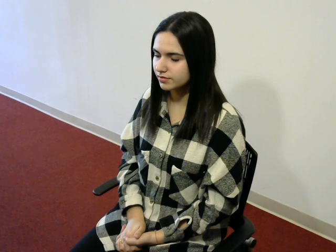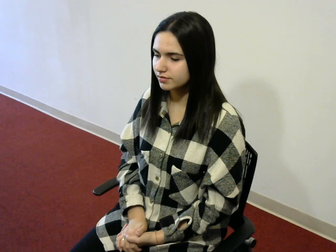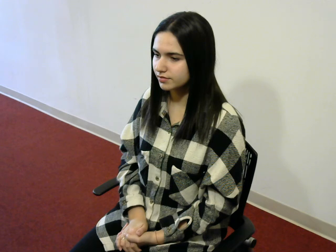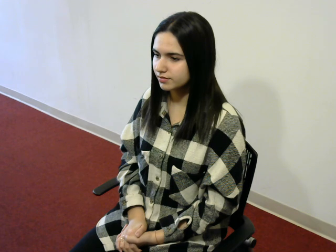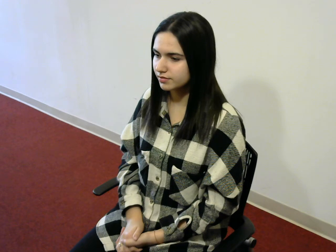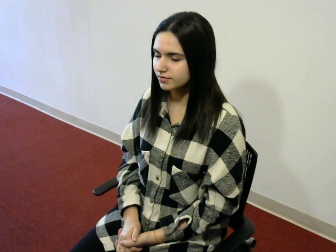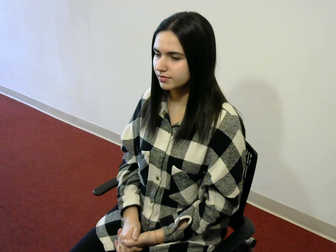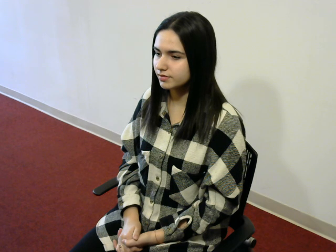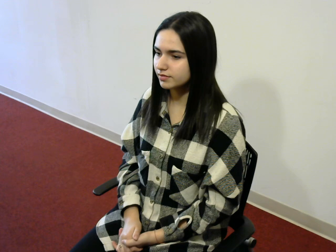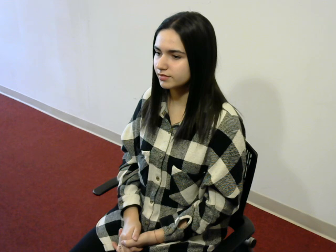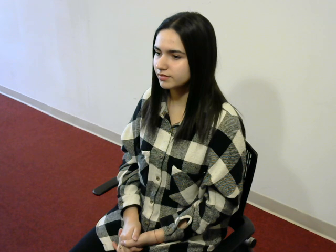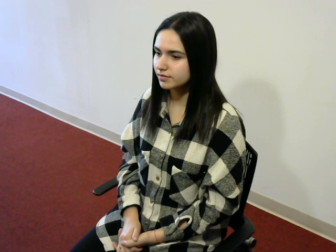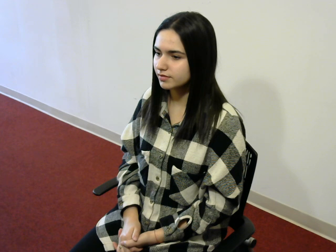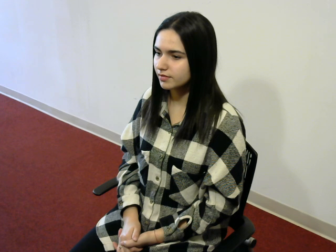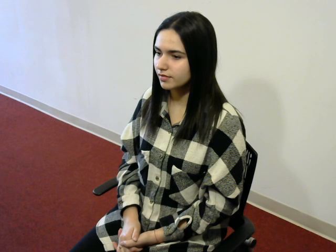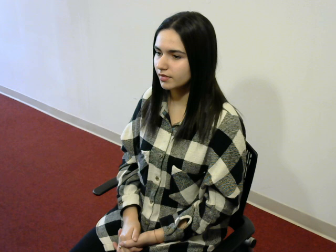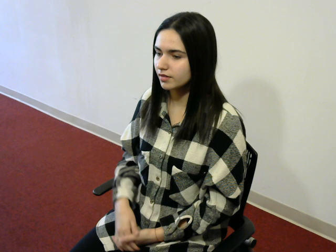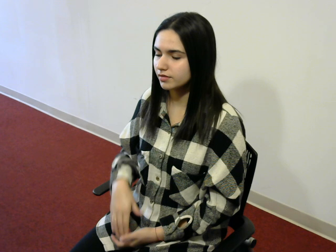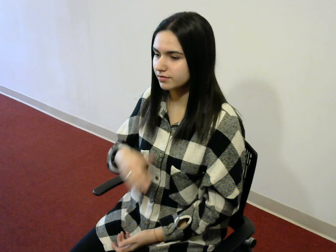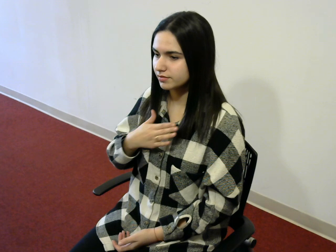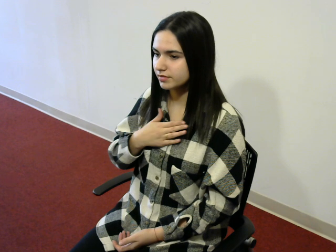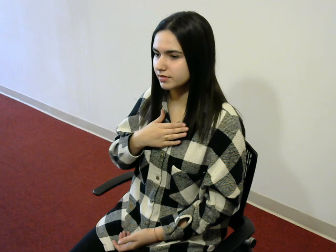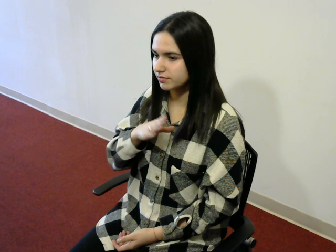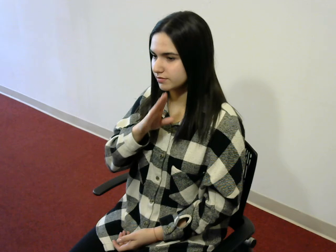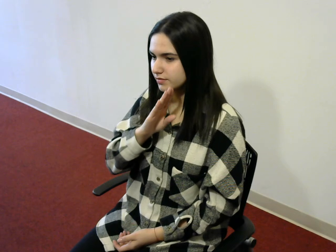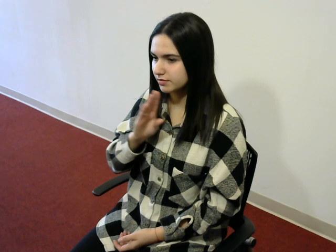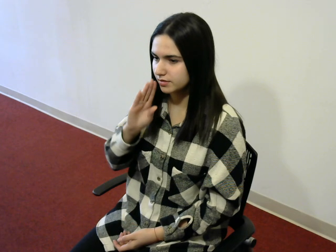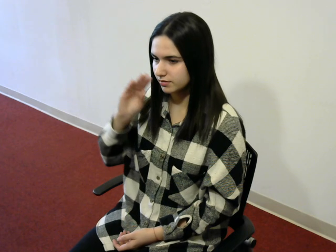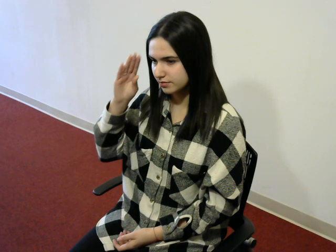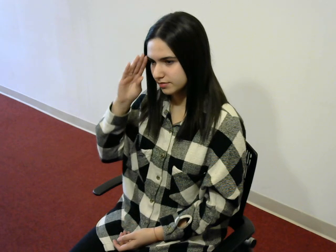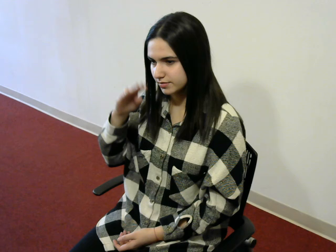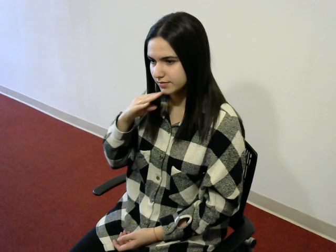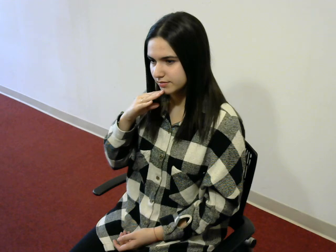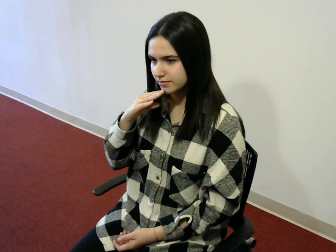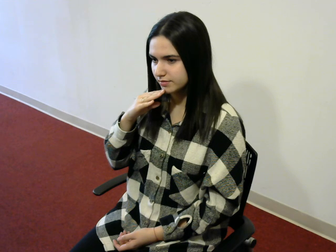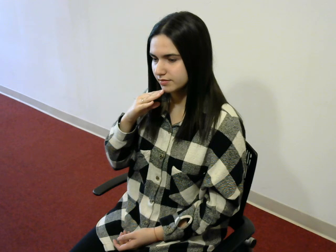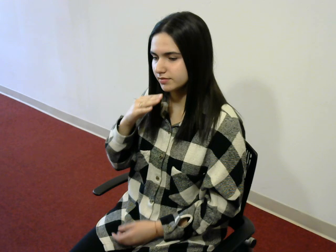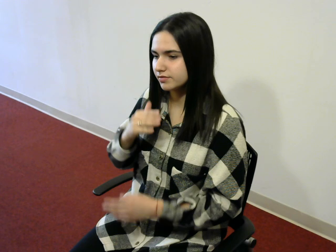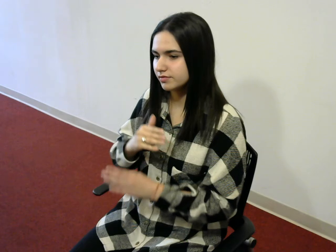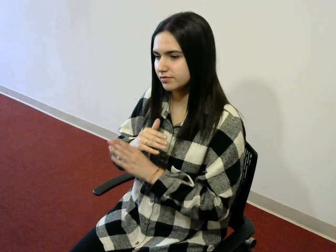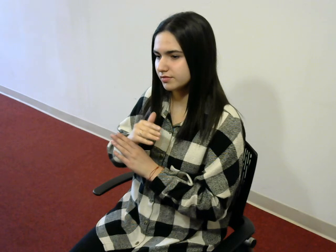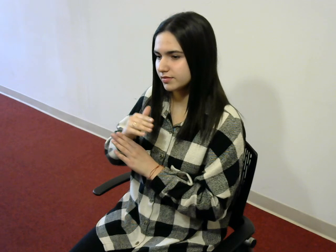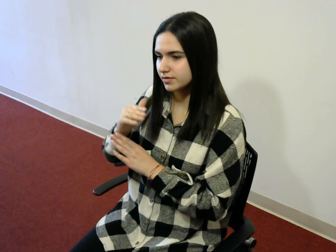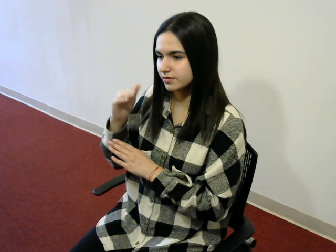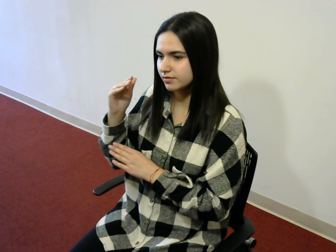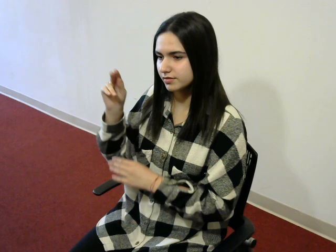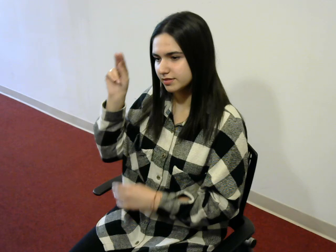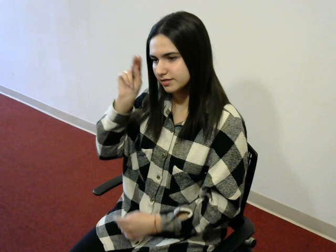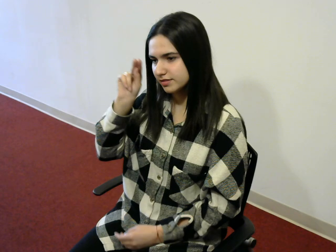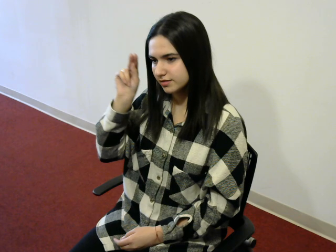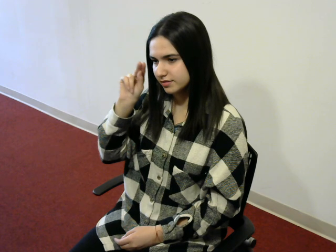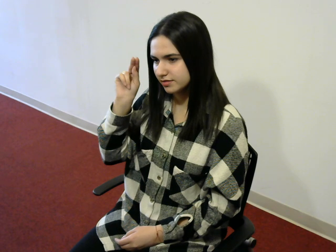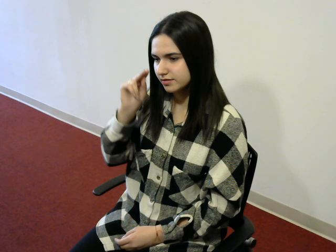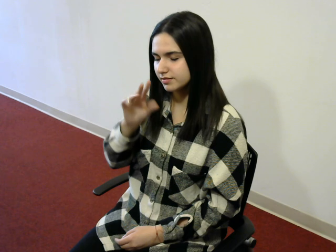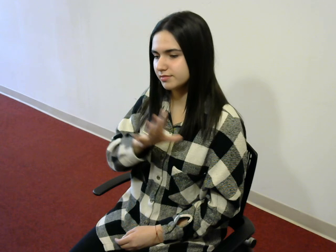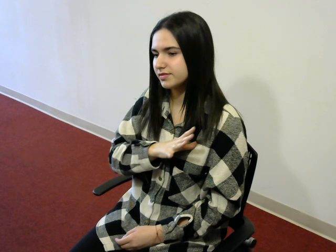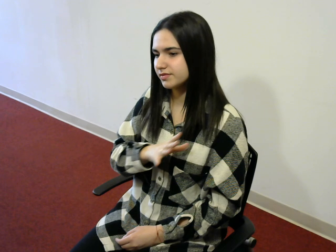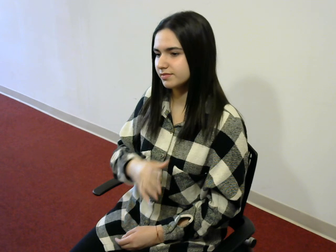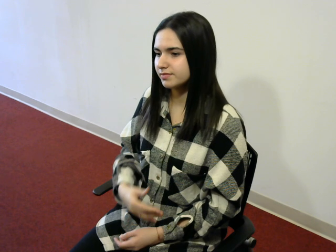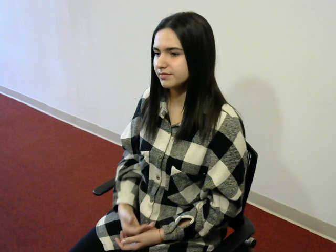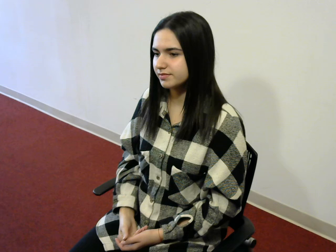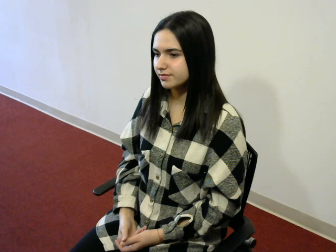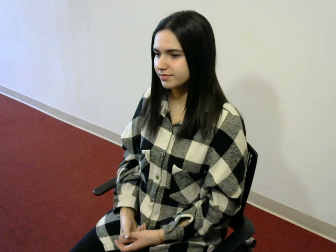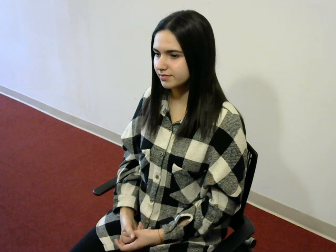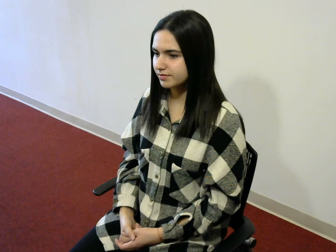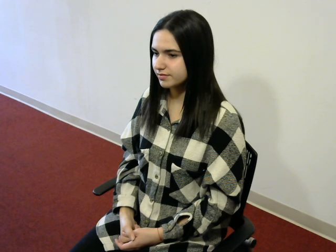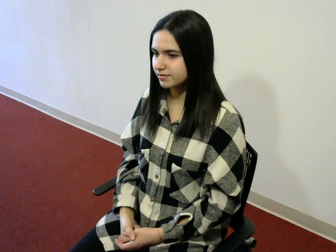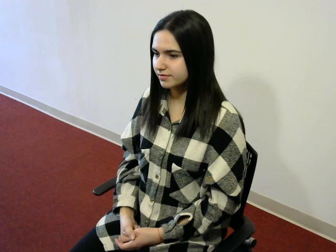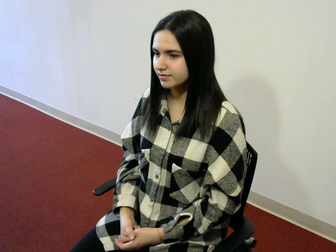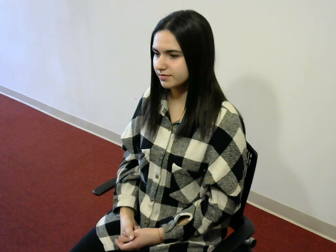Mənim valideynlərim ali təhsillidir